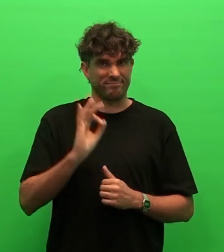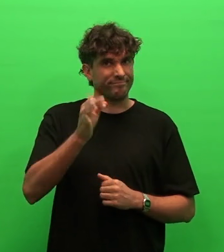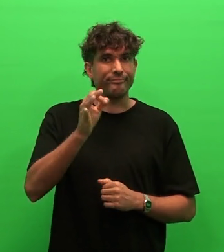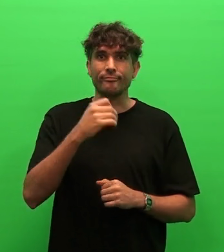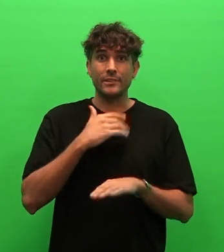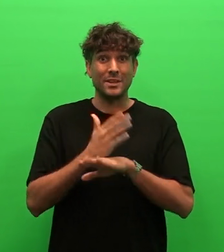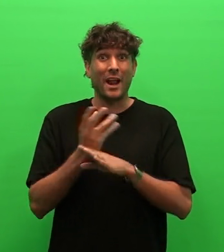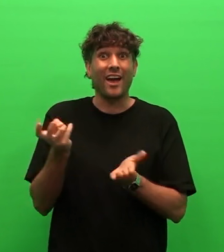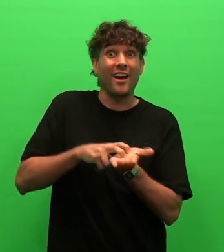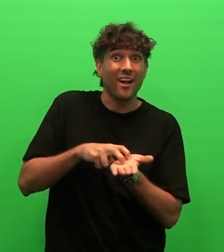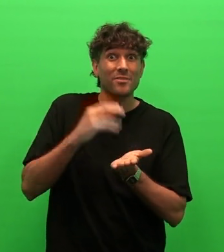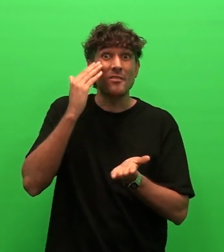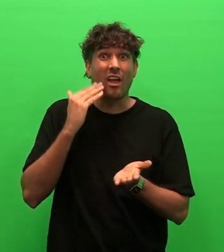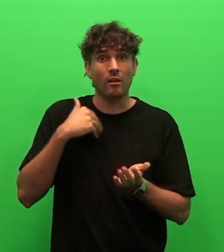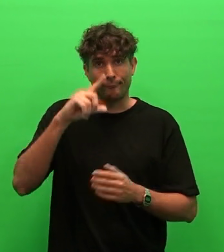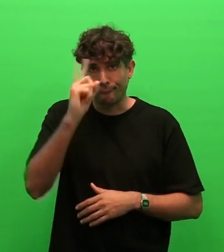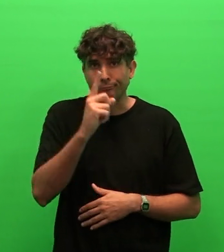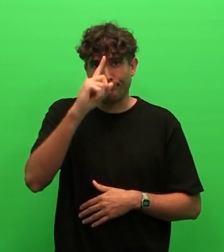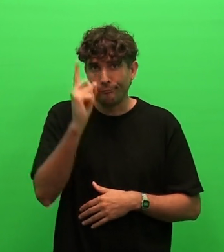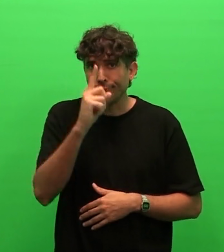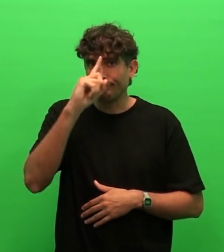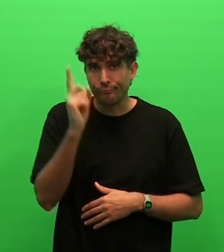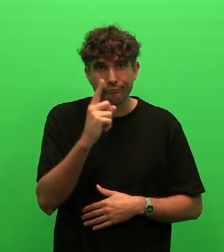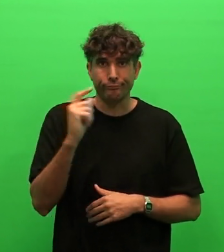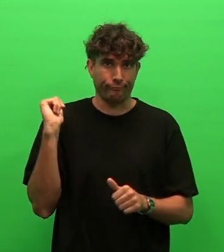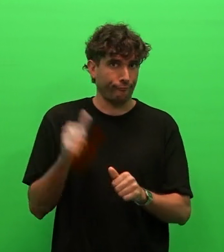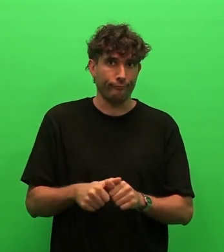Sí, quan em llevo pel matí sempre em marejo, sempre em passa.